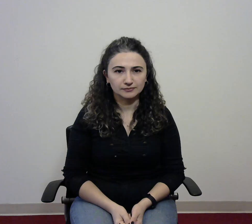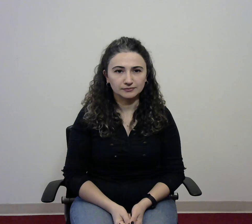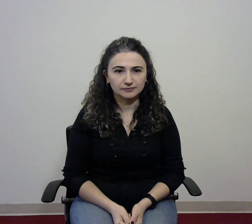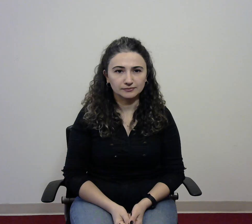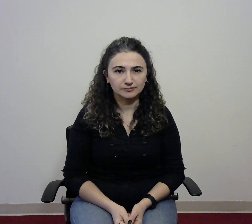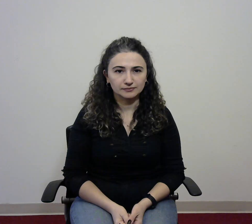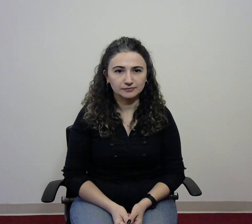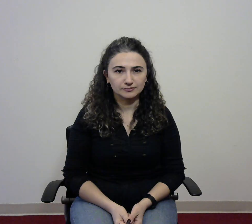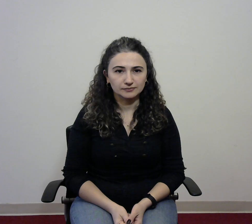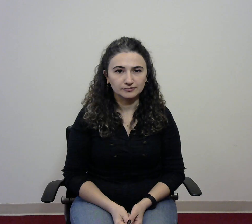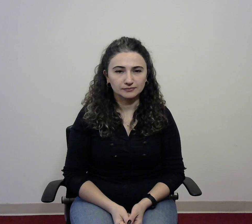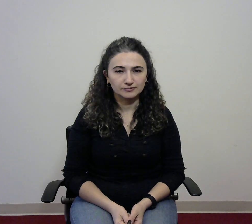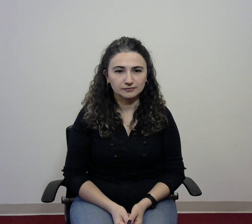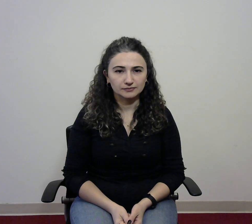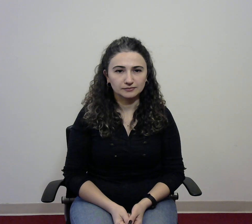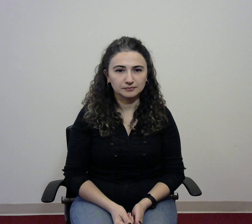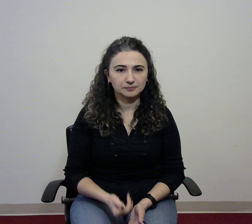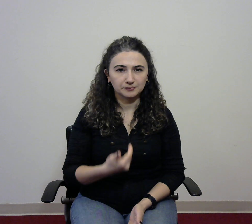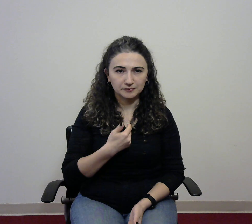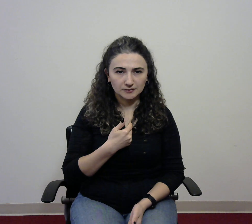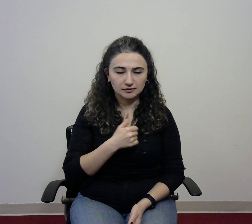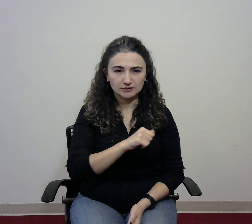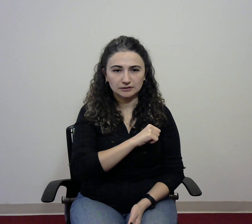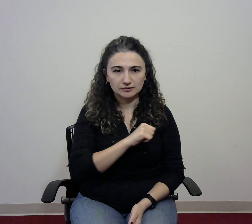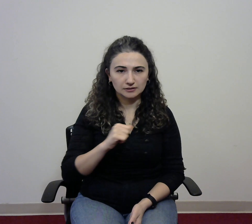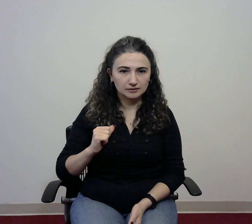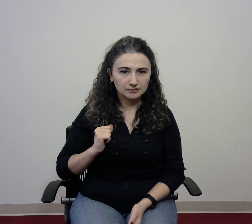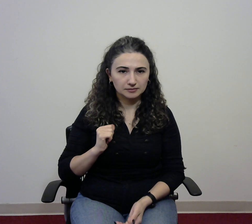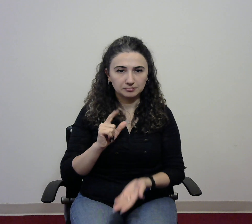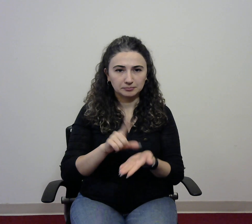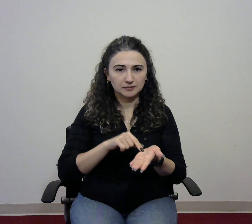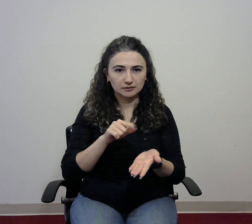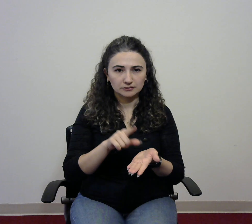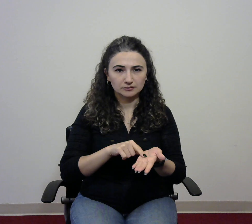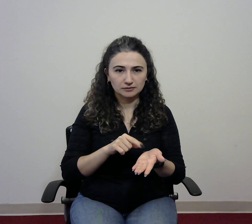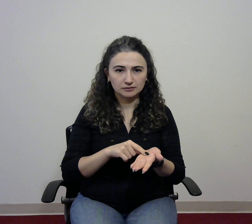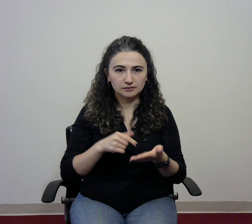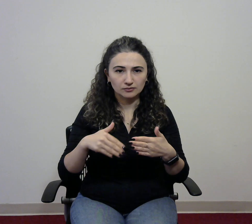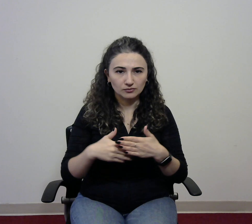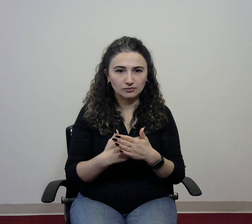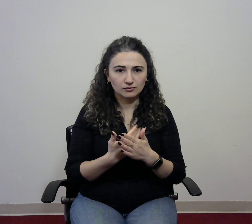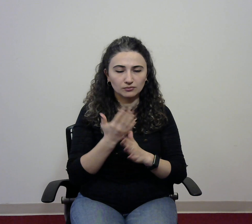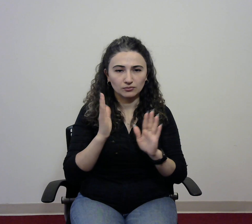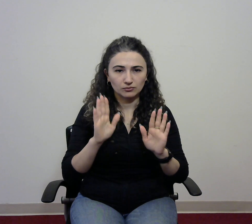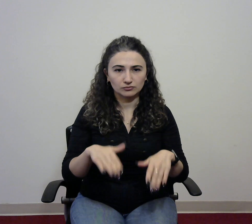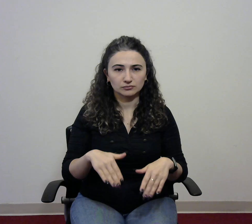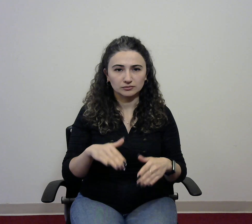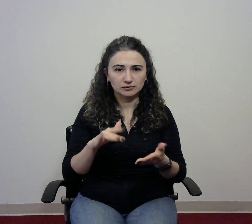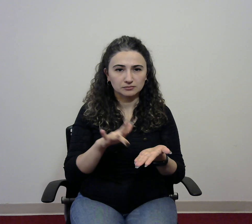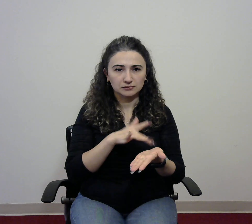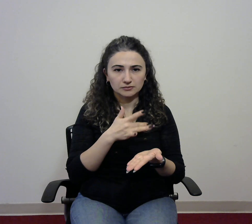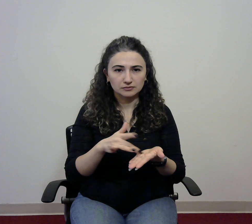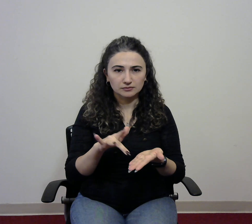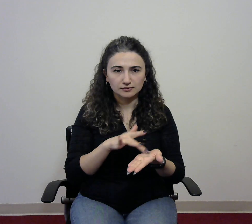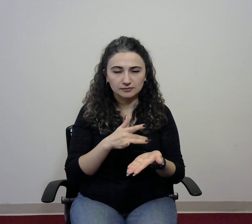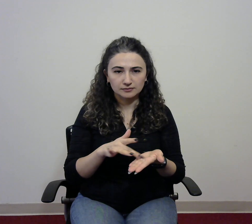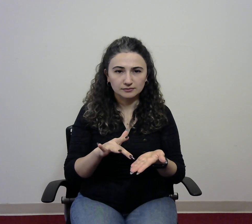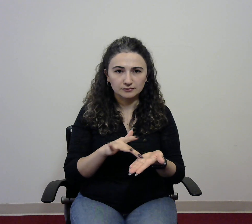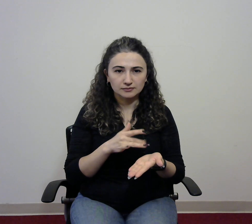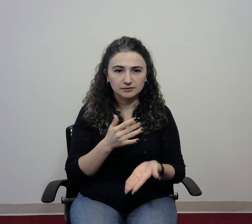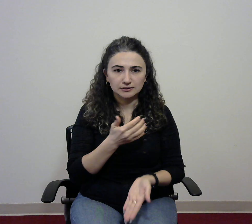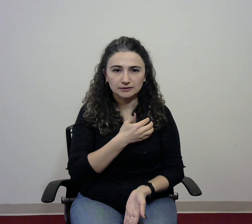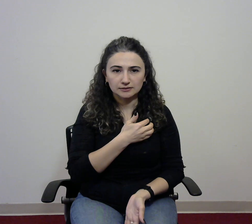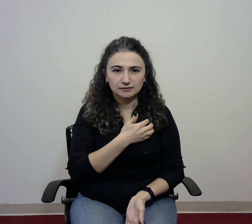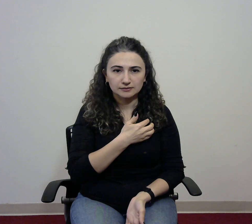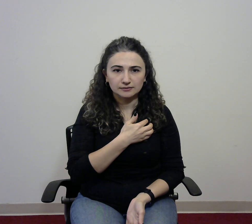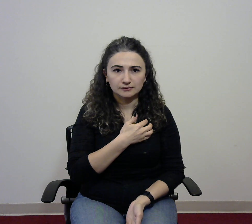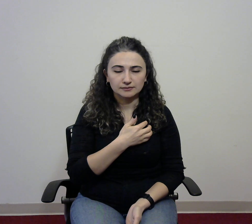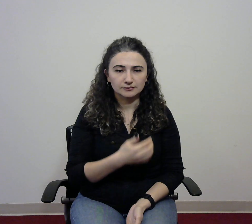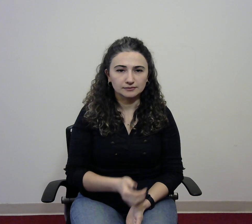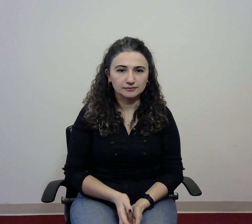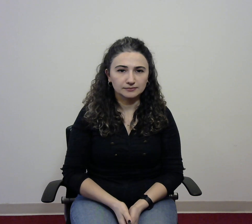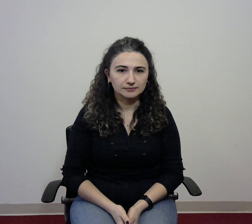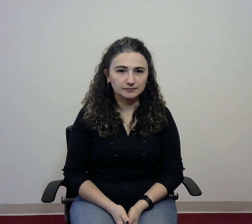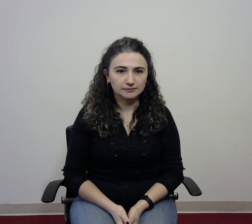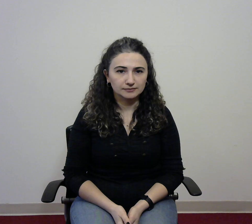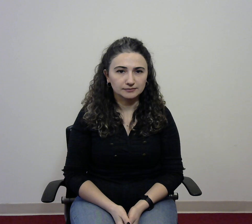Mən öz pensiyamı yenidən hesablatdırmaq istəyirəm